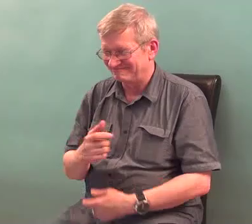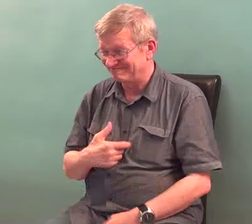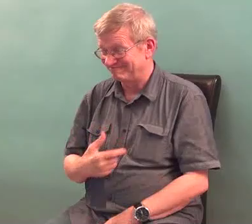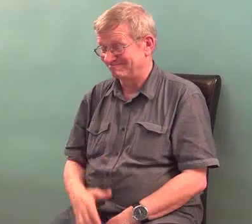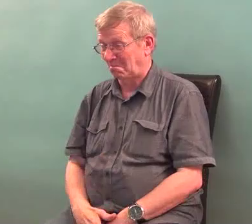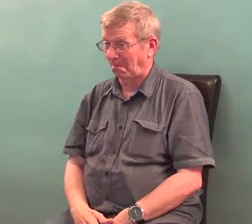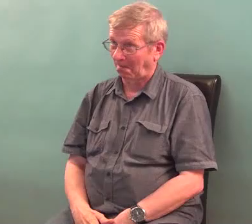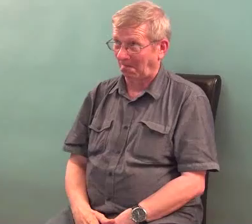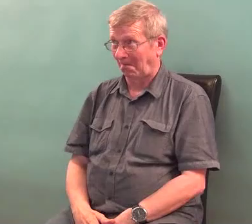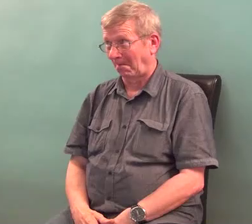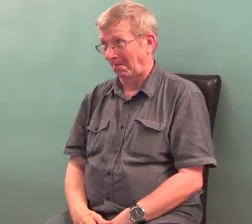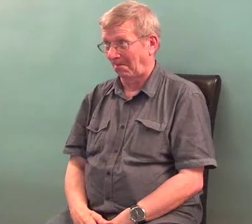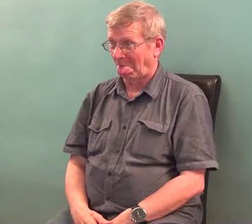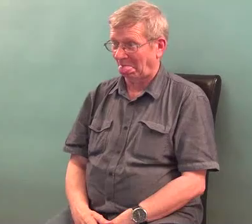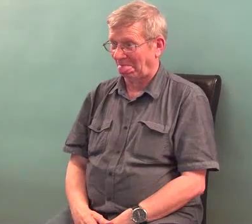Nie bardzo.